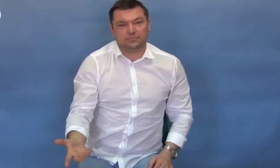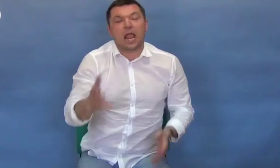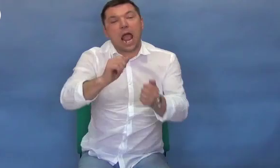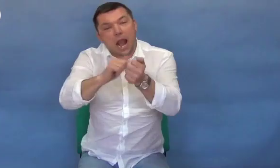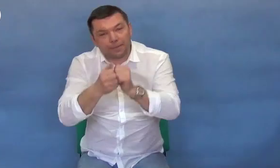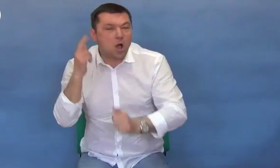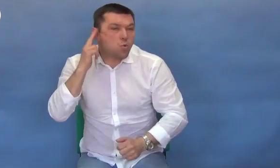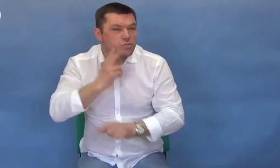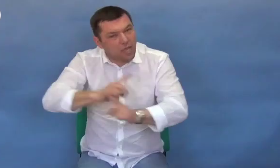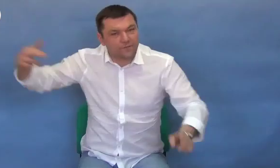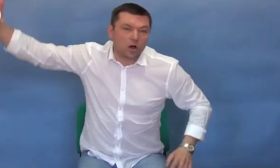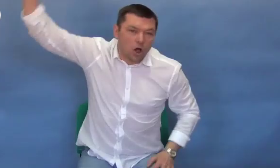Albo zakaz chodzenia na wysokości dla Głuchych.